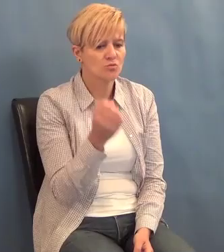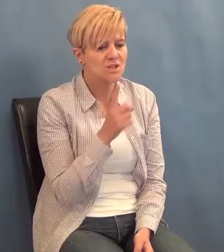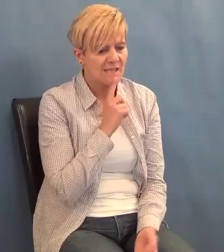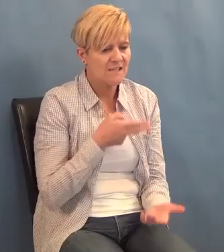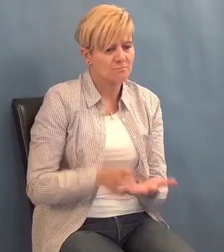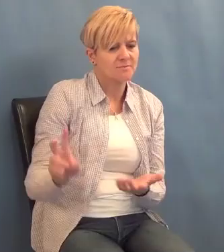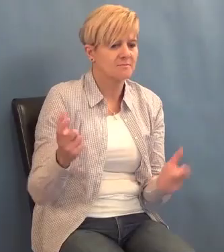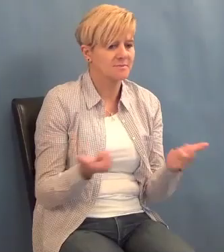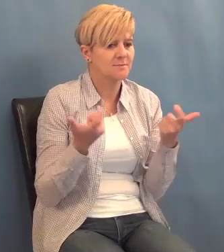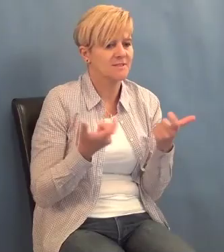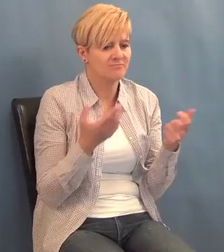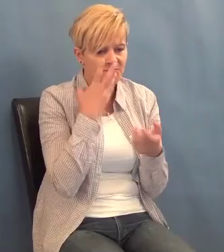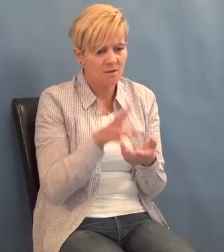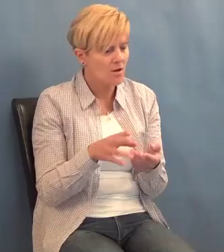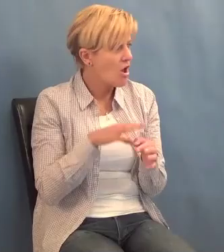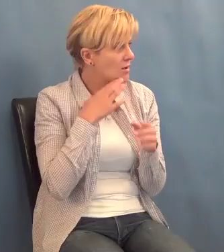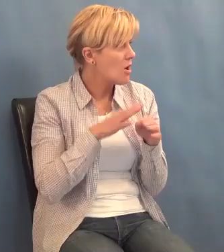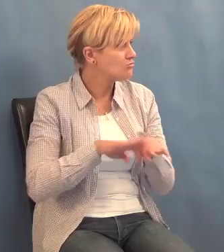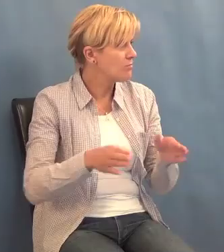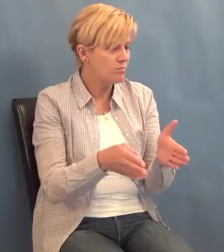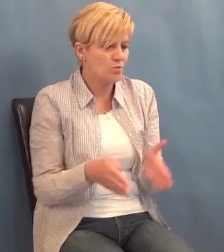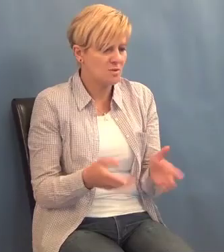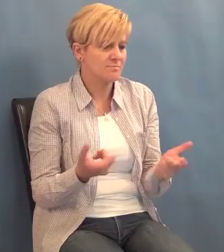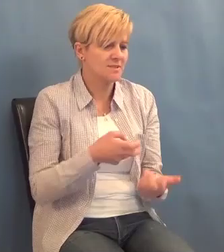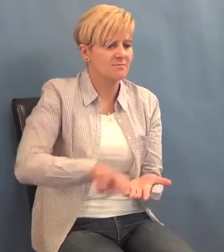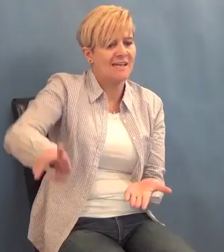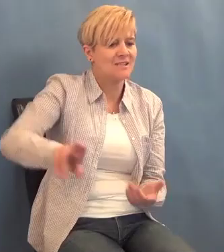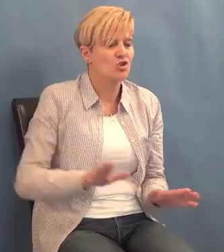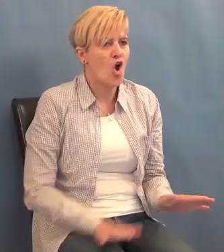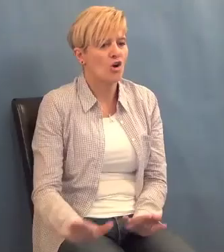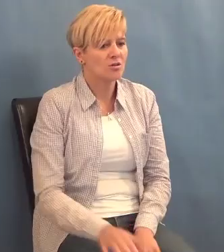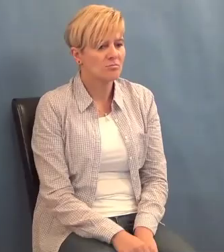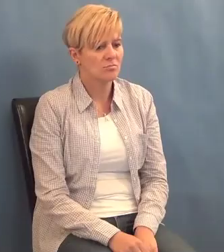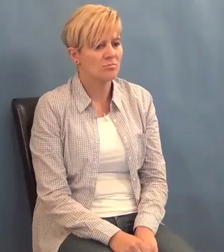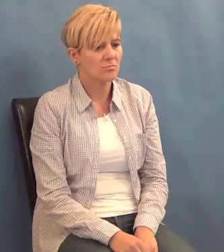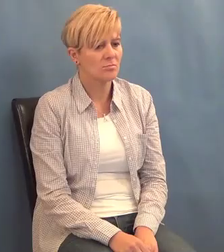Pociąg, ślisko, niebezpieczeństwo, bo wygląda, że podłoże rozdzielone kolorem, że lód zaznaczony osobno, to niebezpieczeństwo, że jest ślisko.